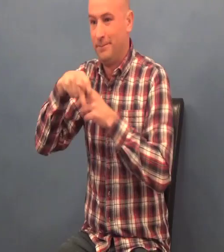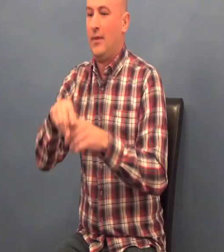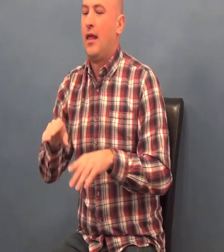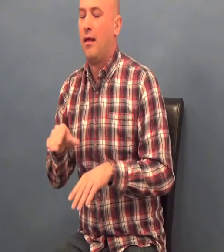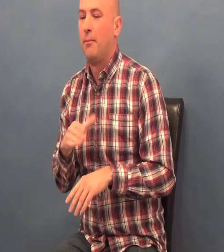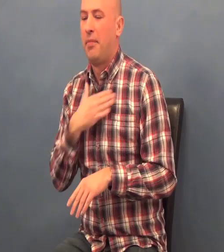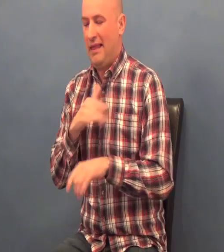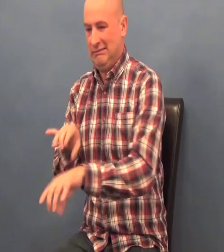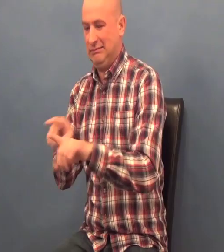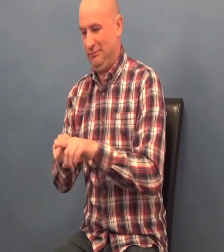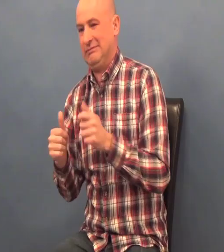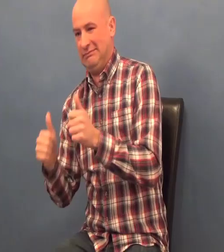Pies biegnie za nimi.